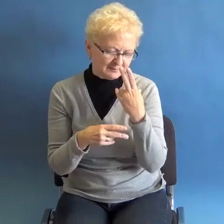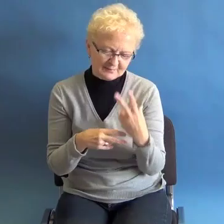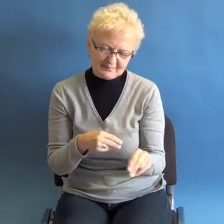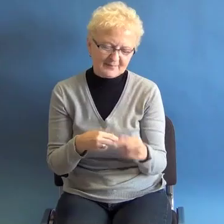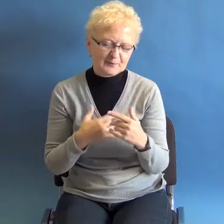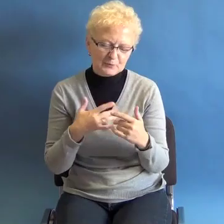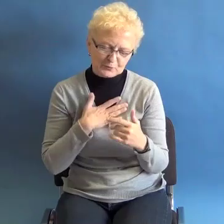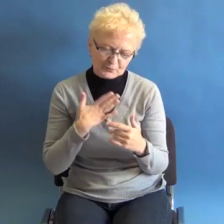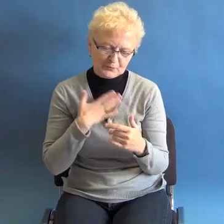Czuję...